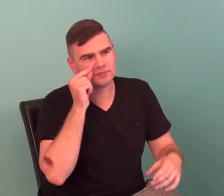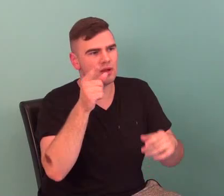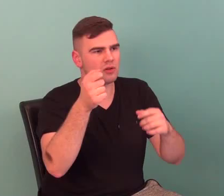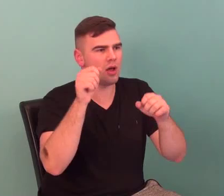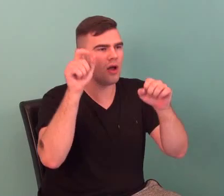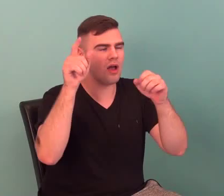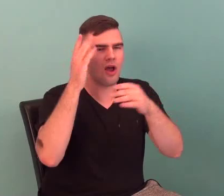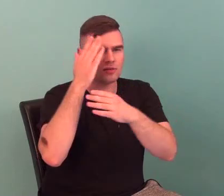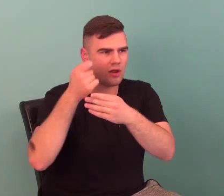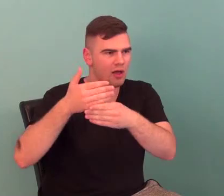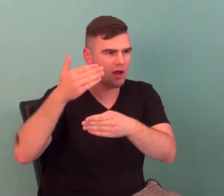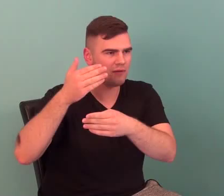A okno jest trochę otwarte.